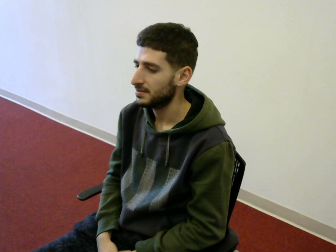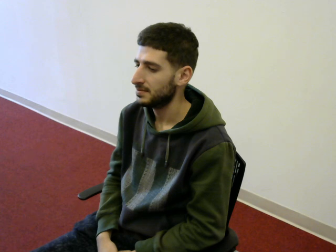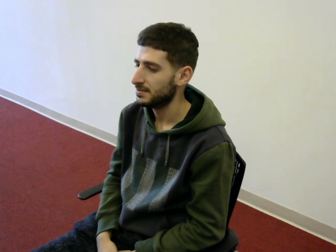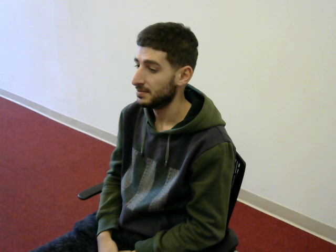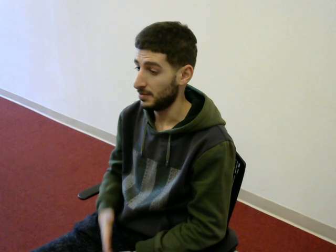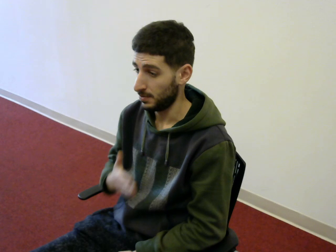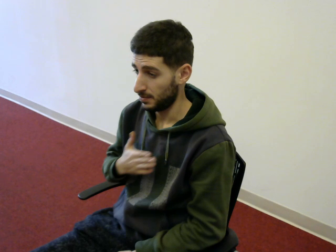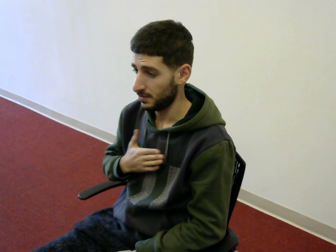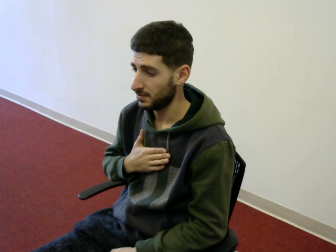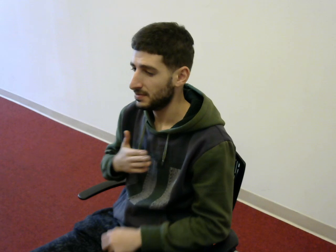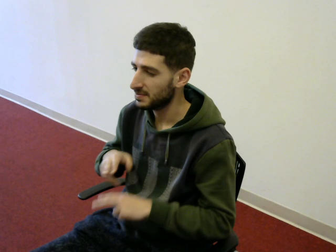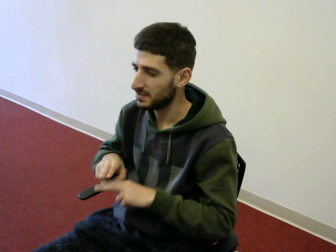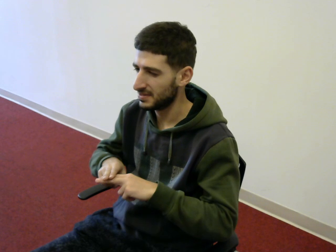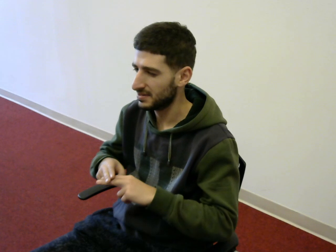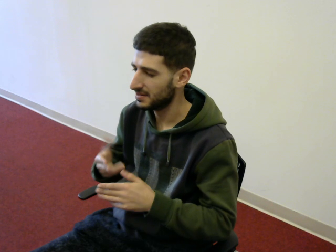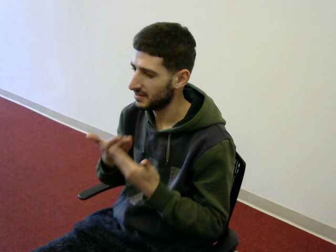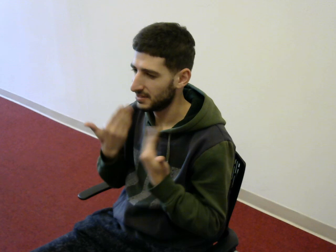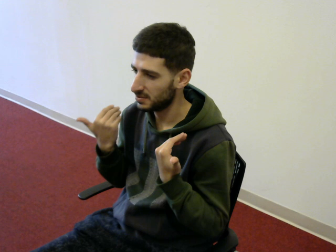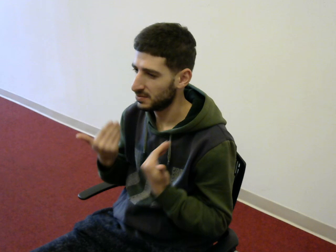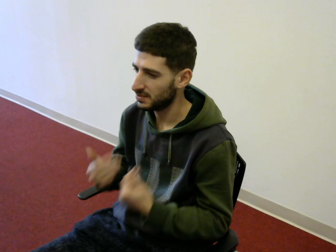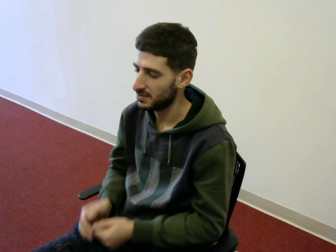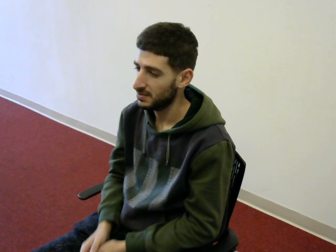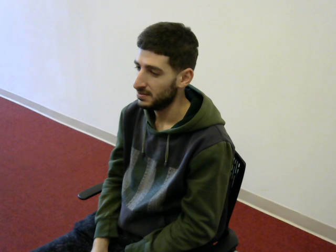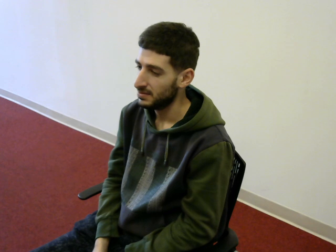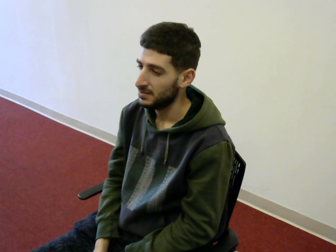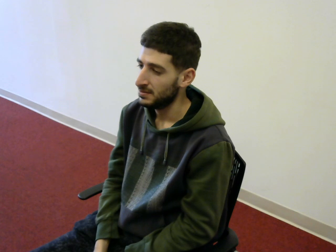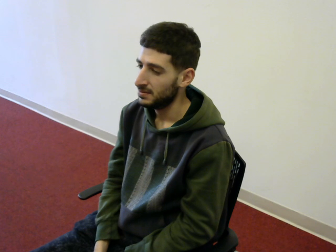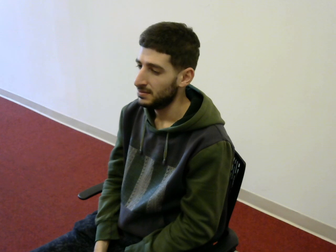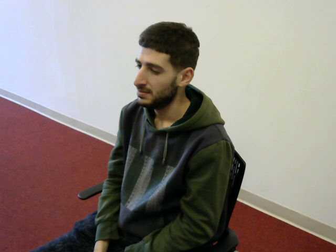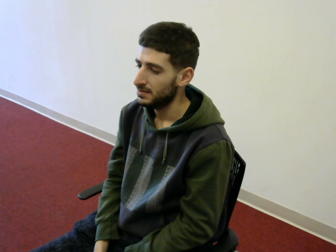Mənim şəxsiyyət vəsiqəm yoxdur